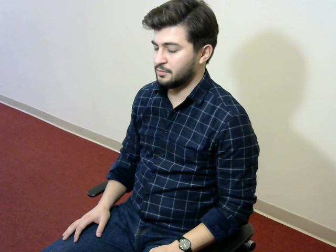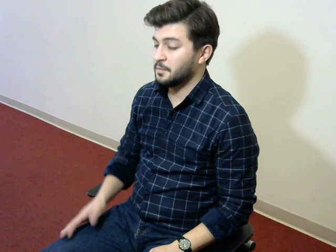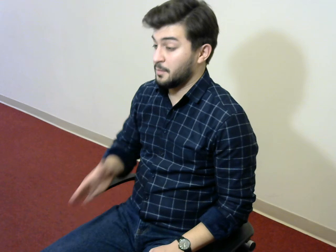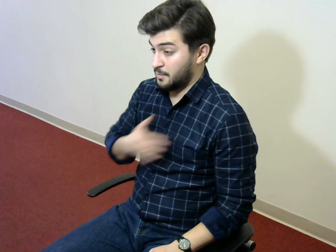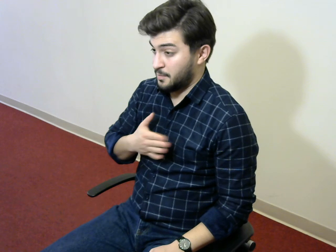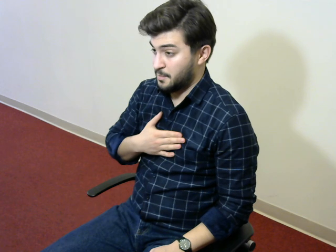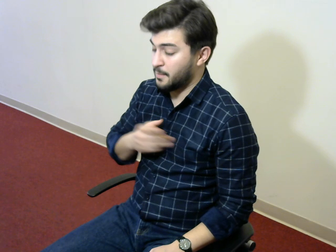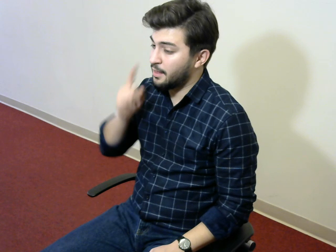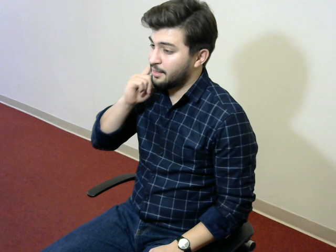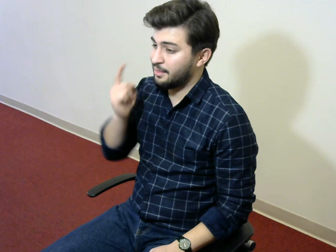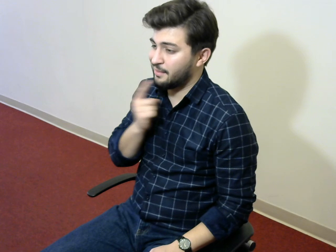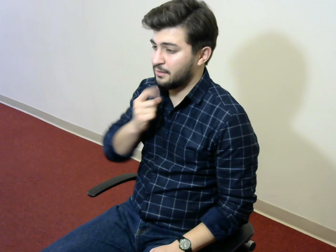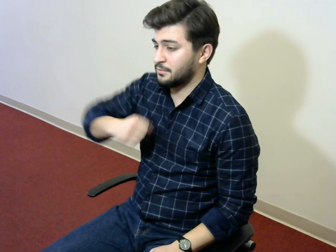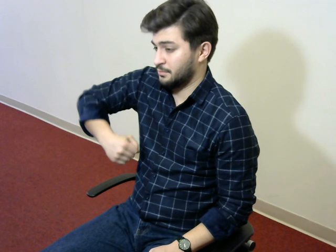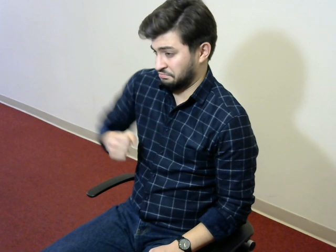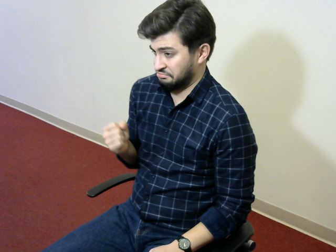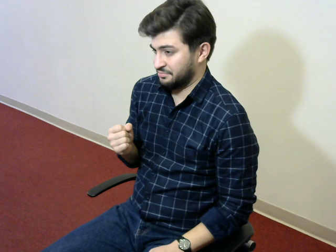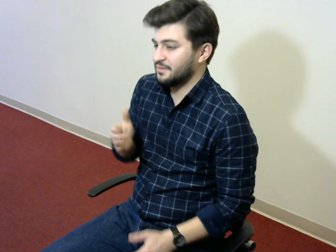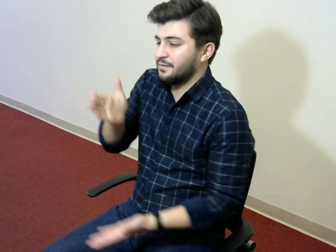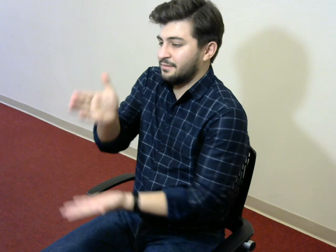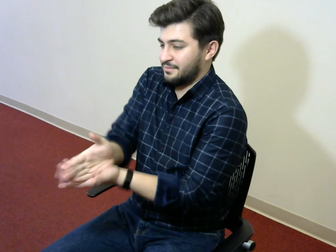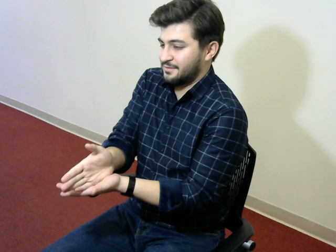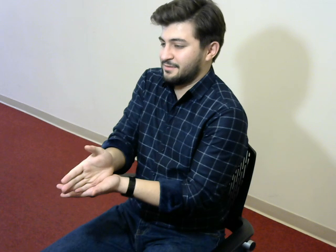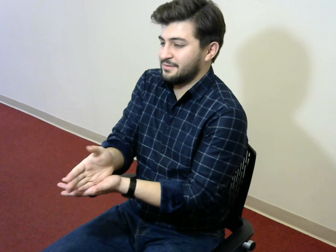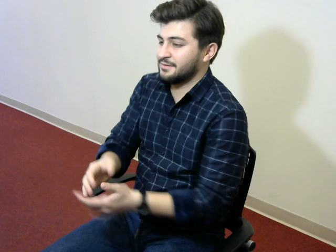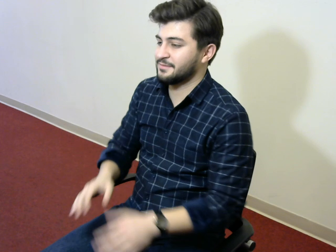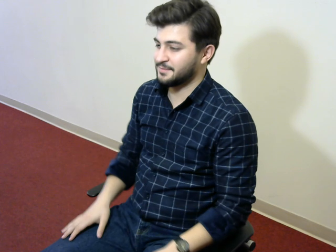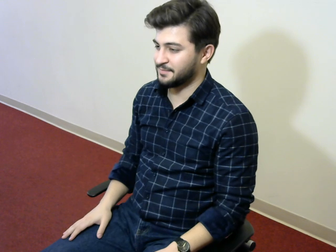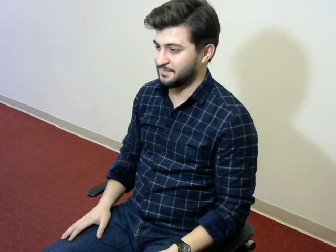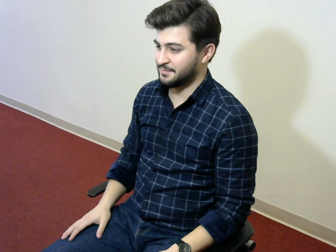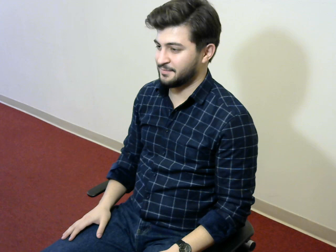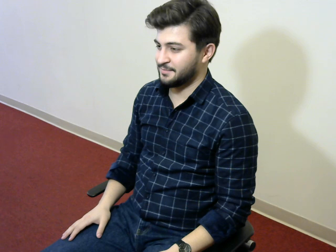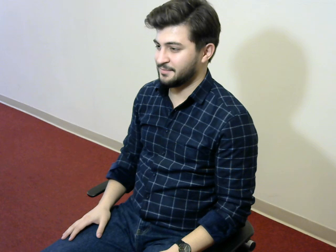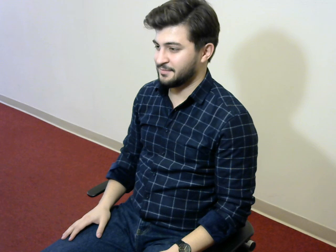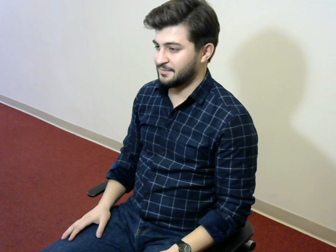Mənim eşitmə məhdudiyyətli dostlarım var